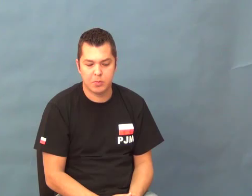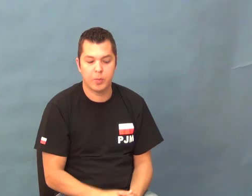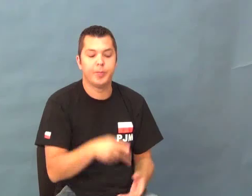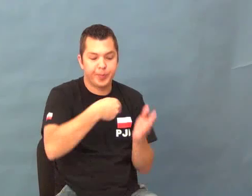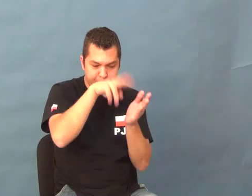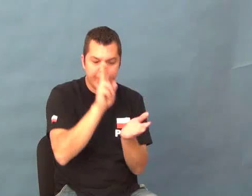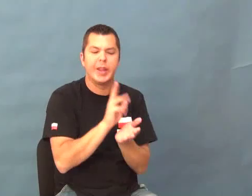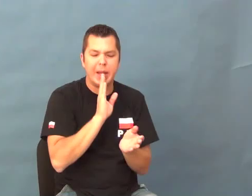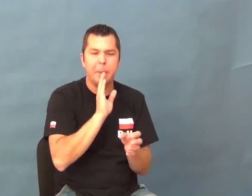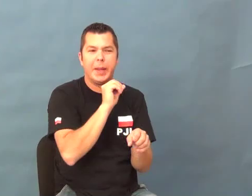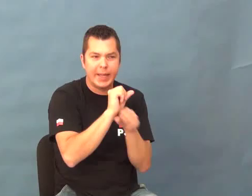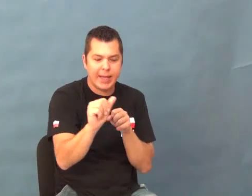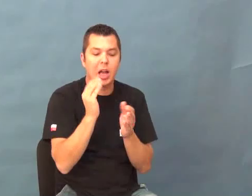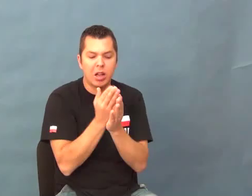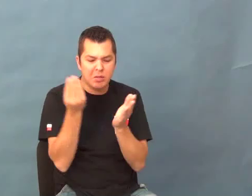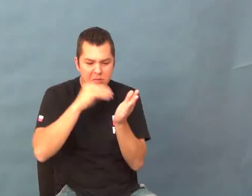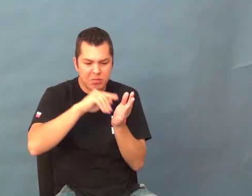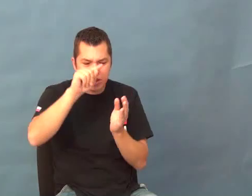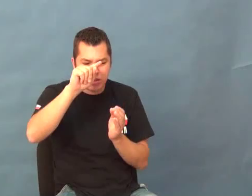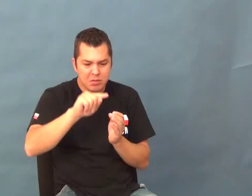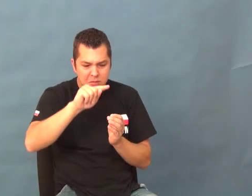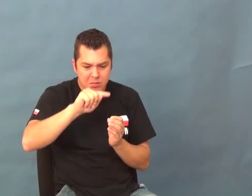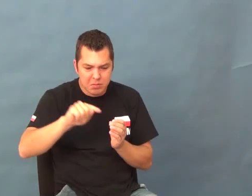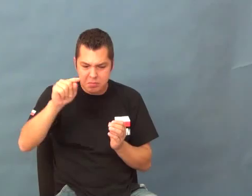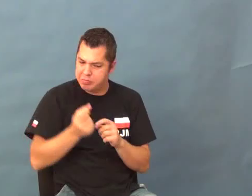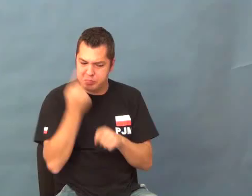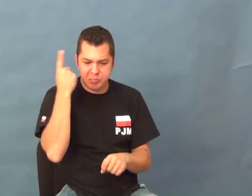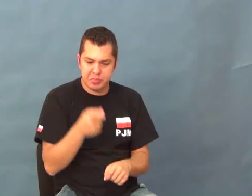To chyba jest znak ostrzegawczy przed poślizgnięciem się, tylko dziwnie, że jest dodana strzałka w dół.